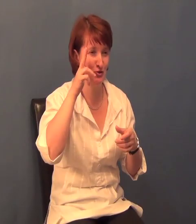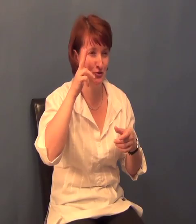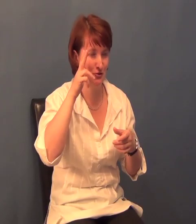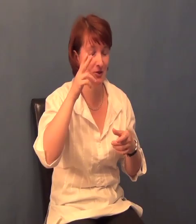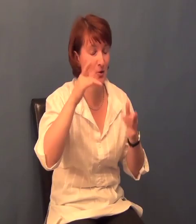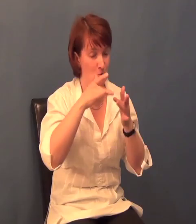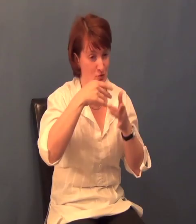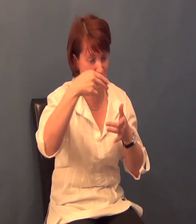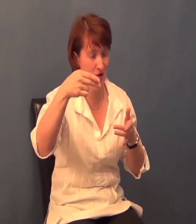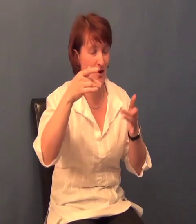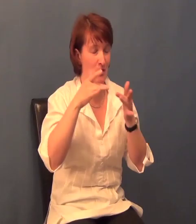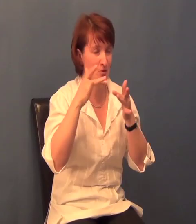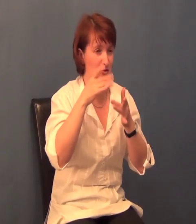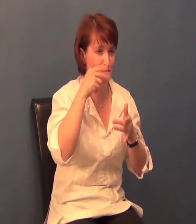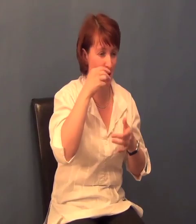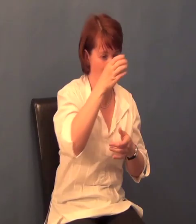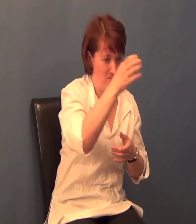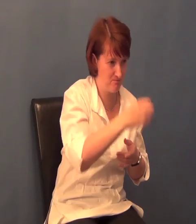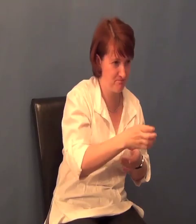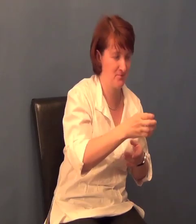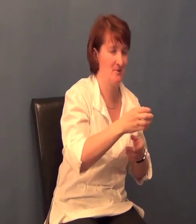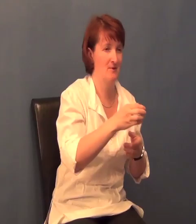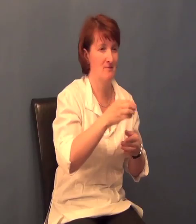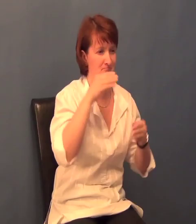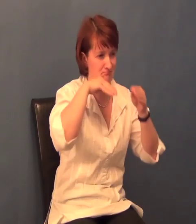Jest łóżko, a obok niej jest żaba, jest gdzieś schowana.